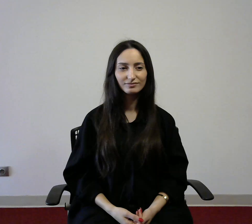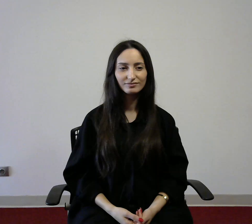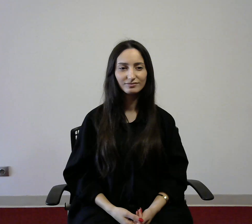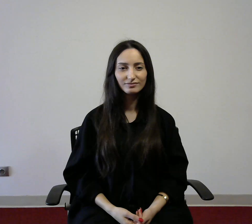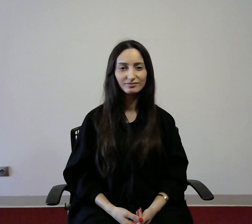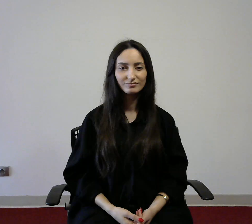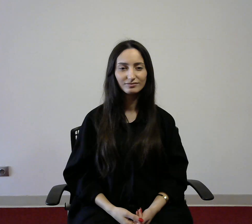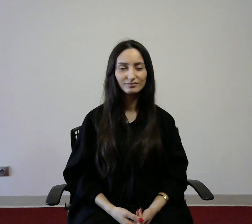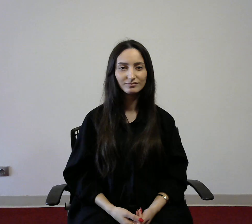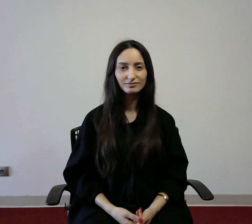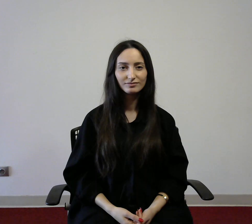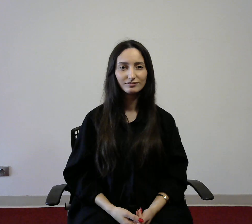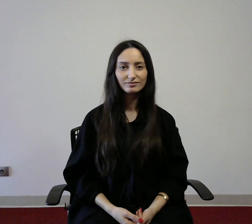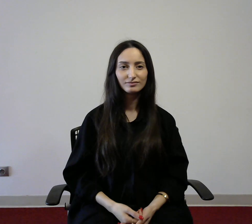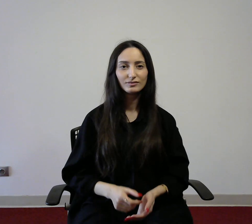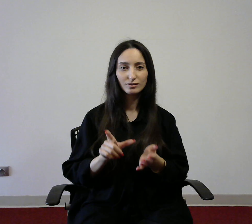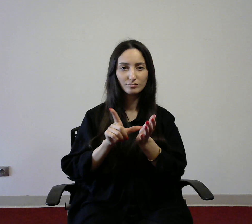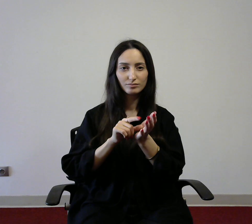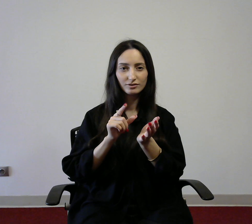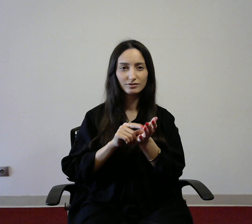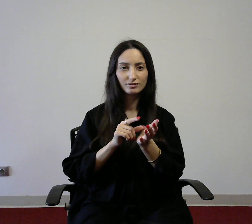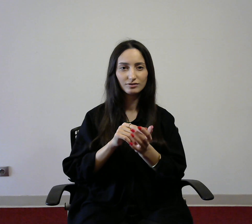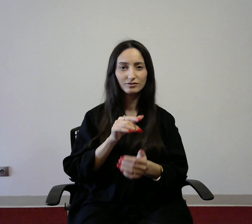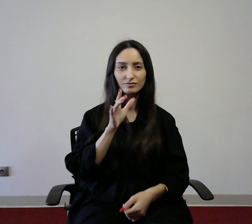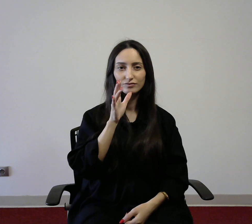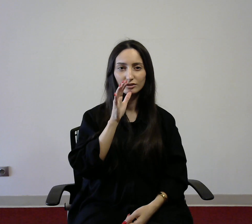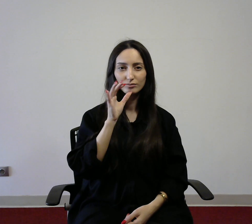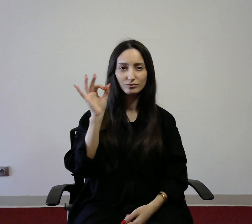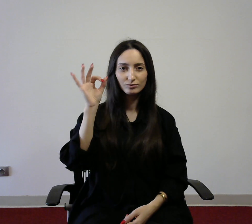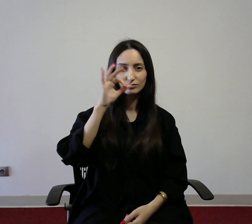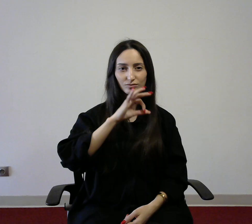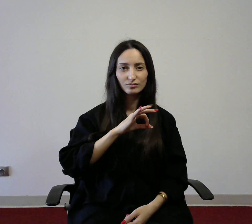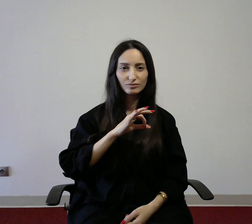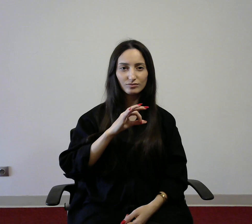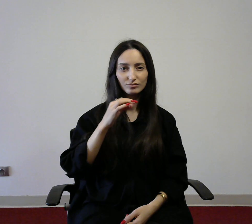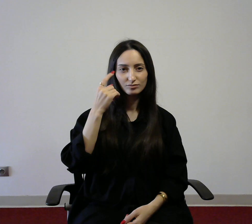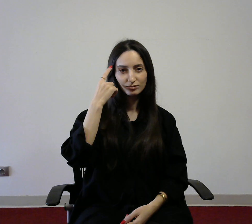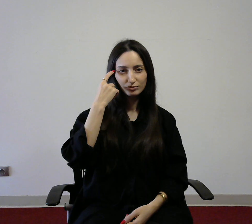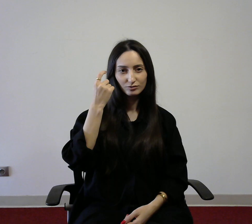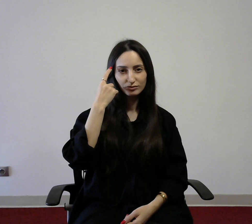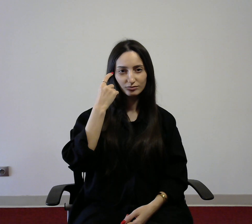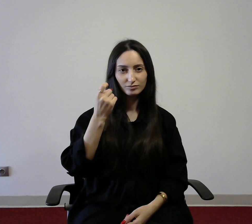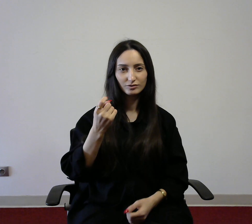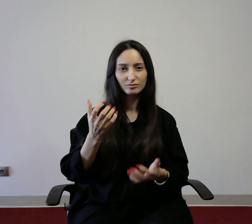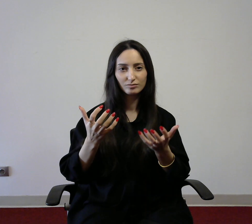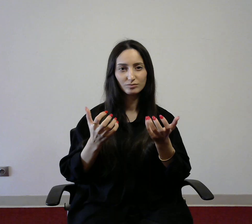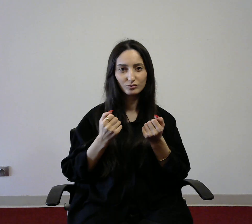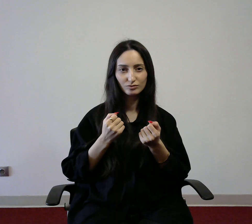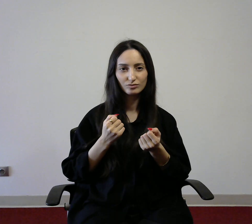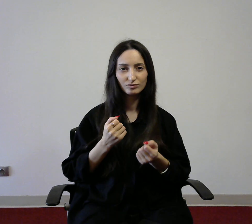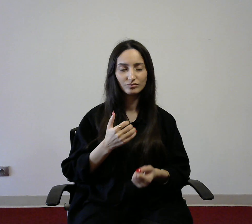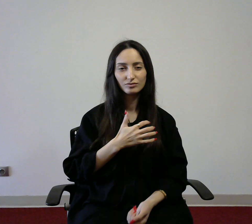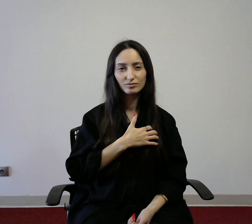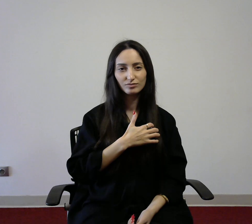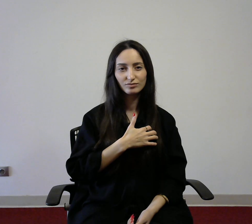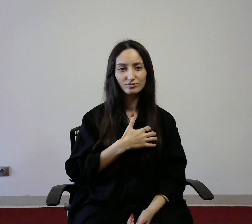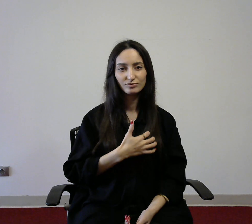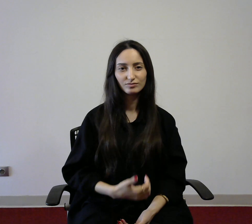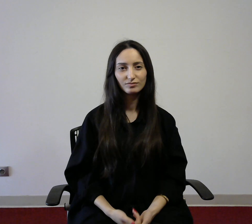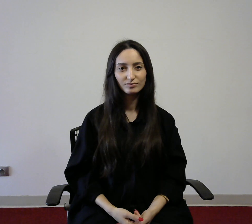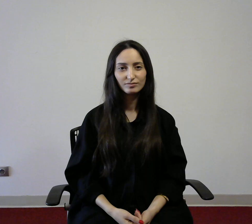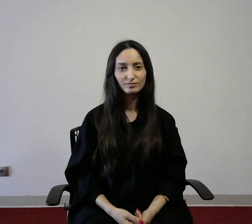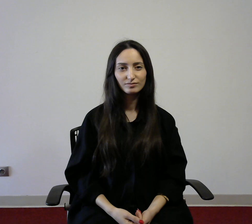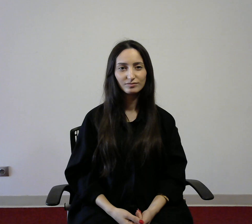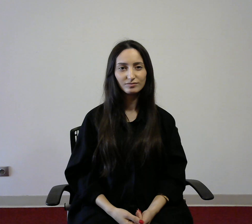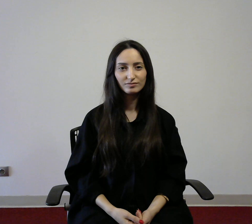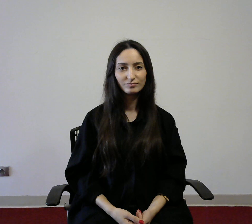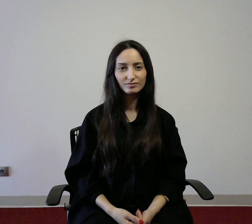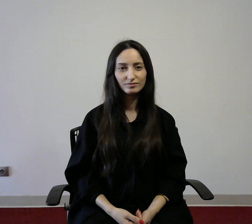Pensiya yaşı haqqında məlumat almaq istəyirəm